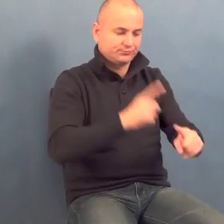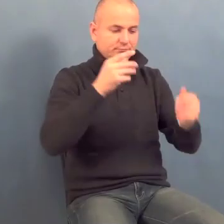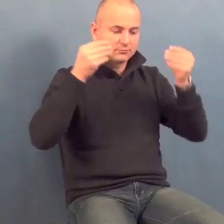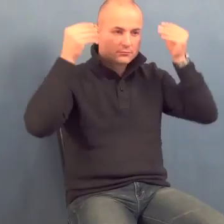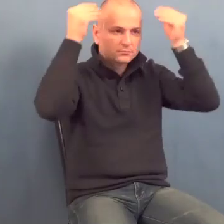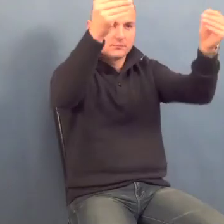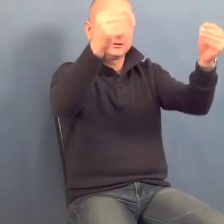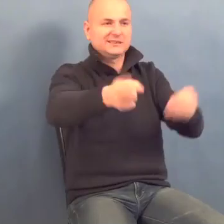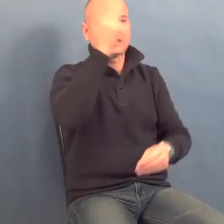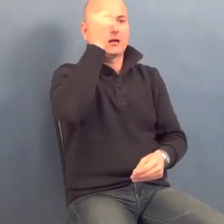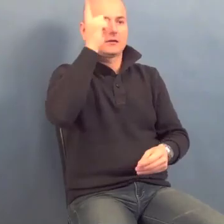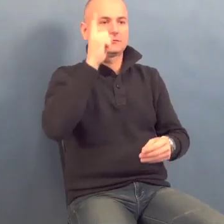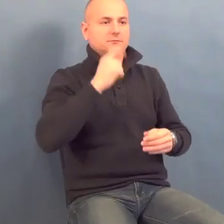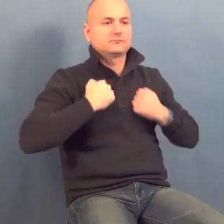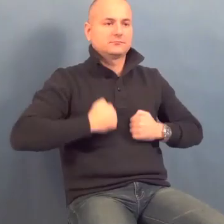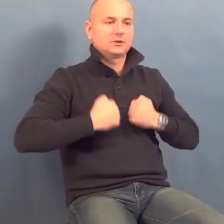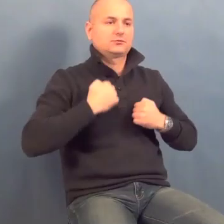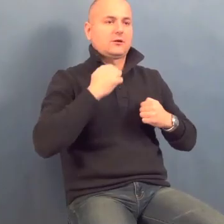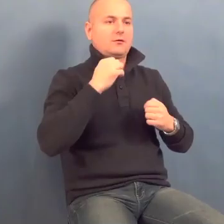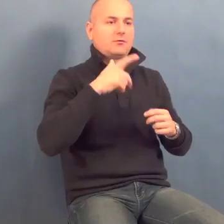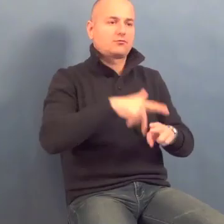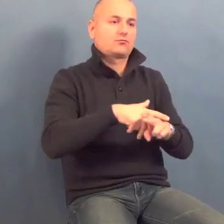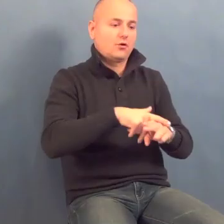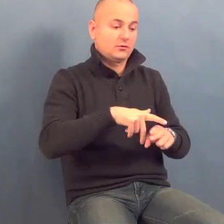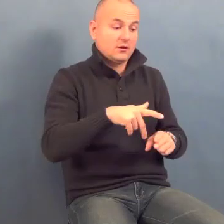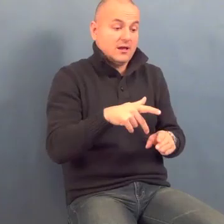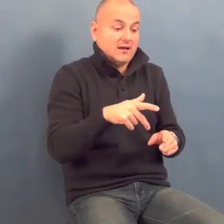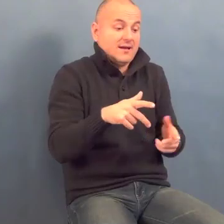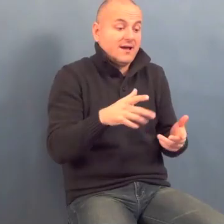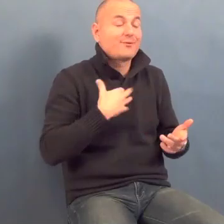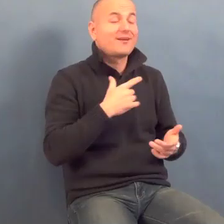Więc postanowiono wywiesić zakaz mycia koni.